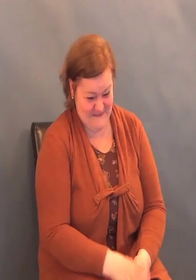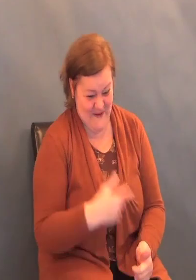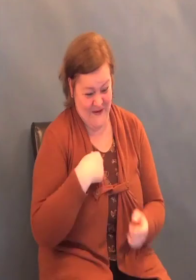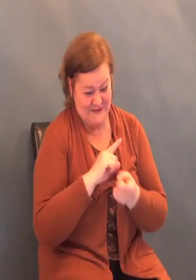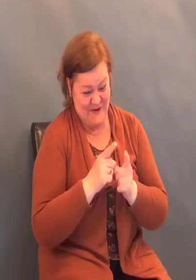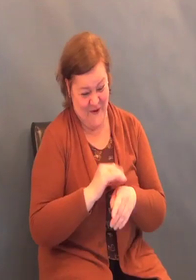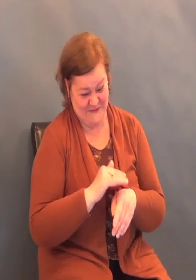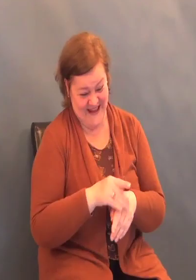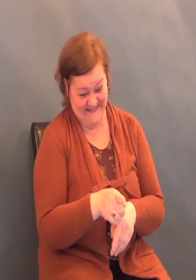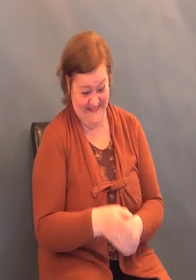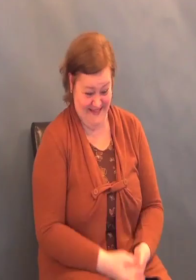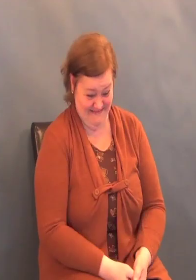Wtedy spotykam się z koleżanką.